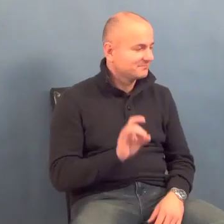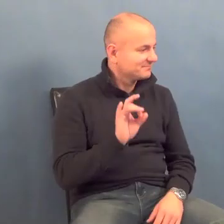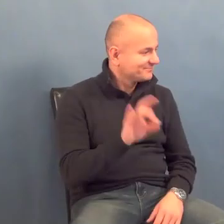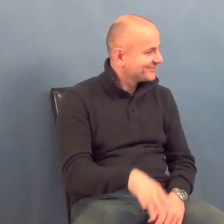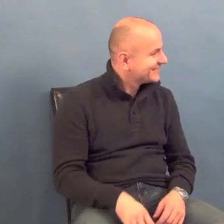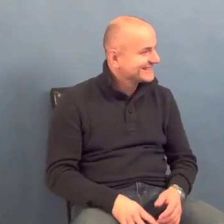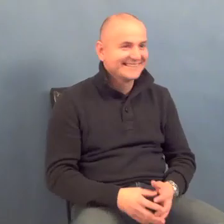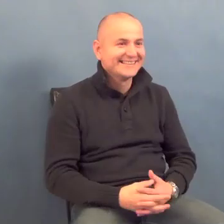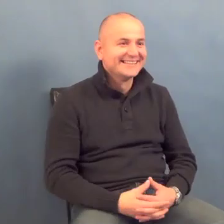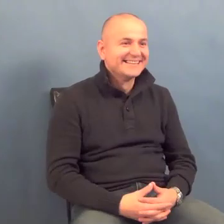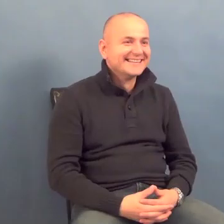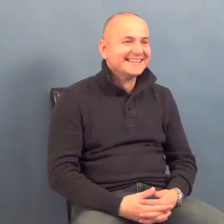Więc odpada.